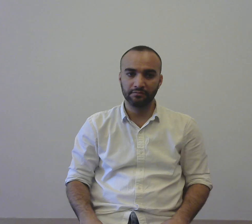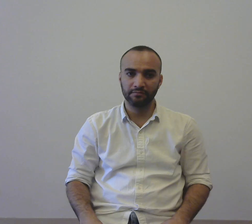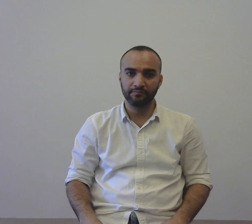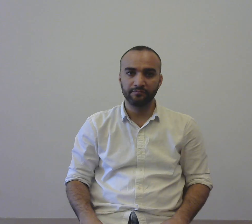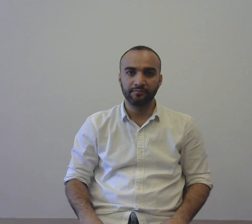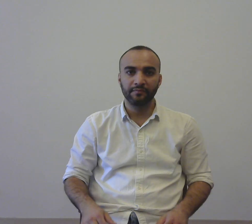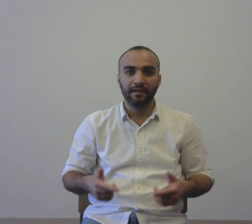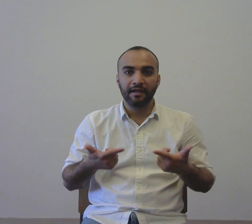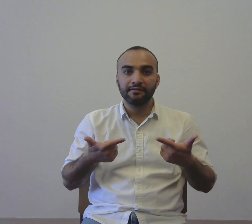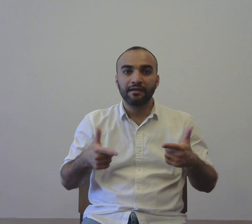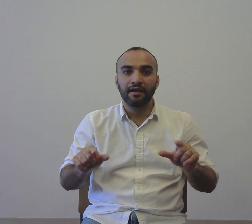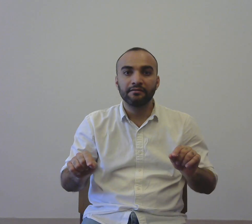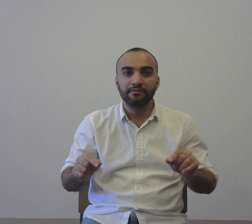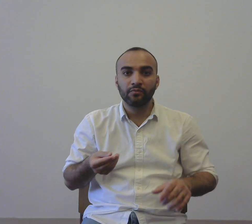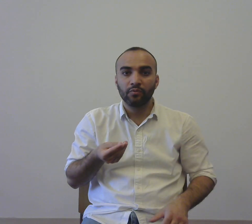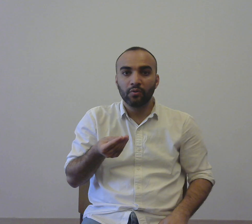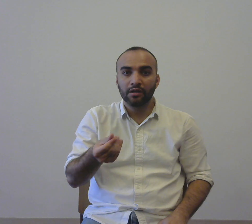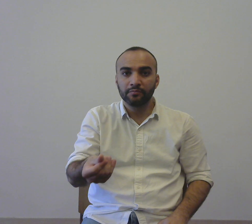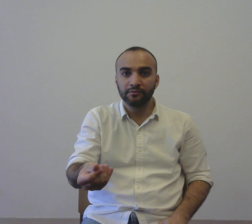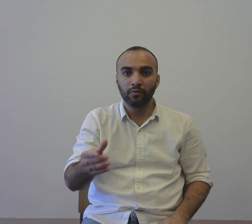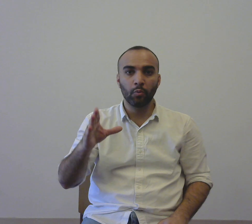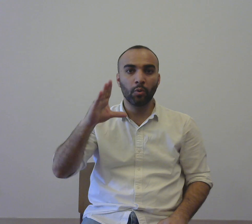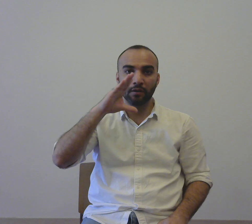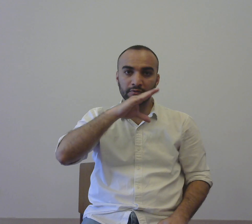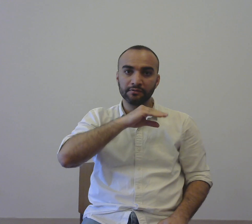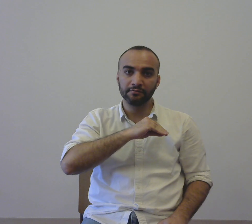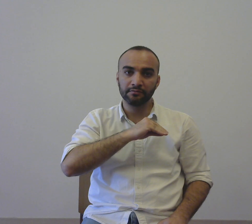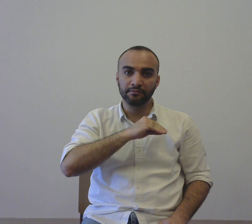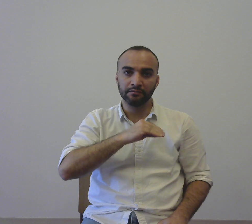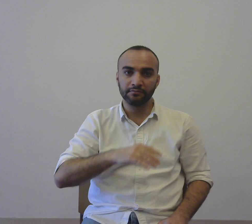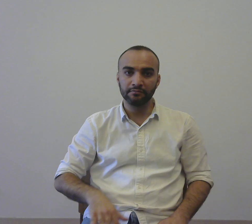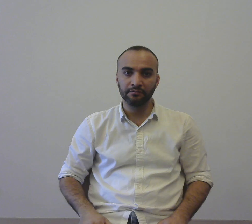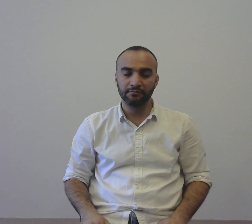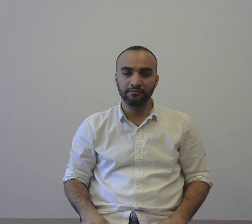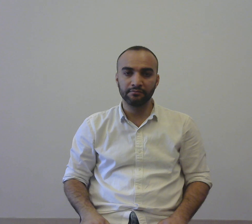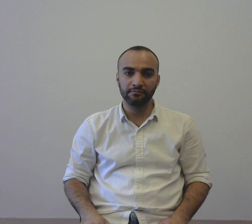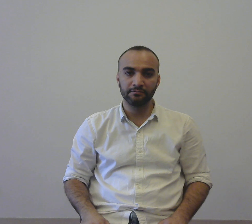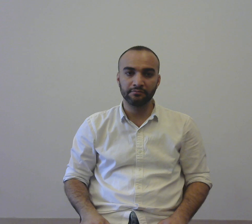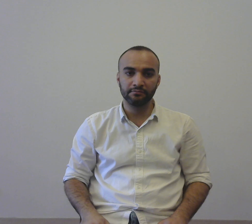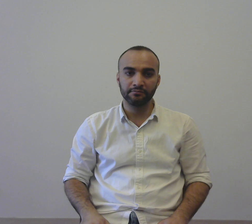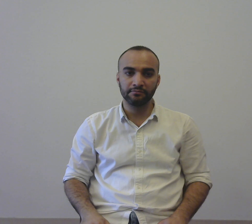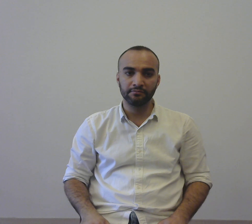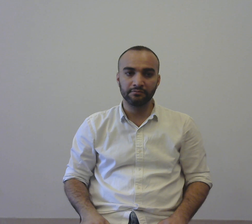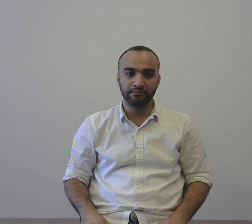Harda ödəniş edə bilərəm?